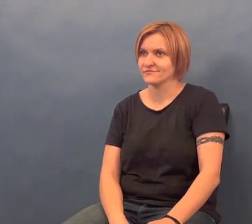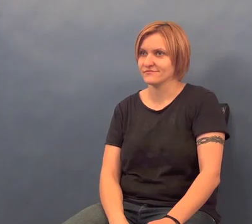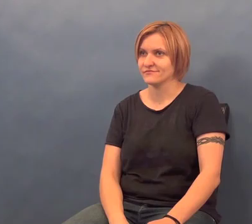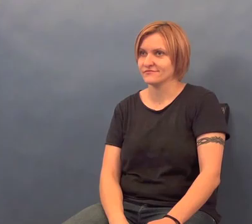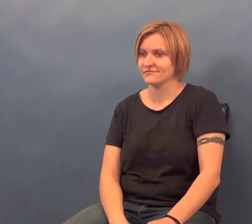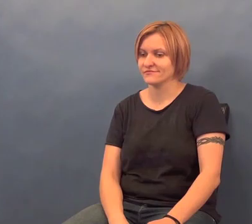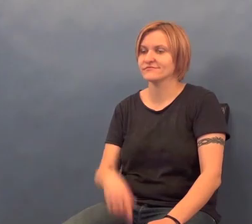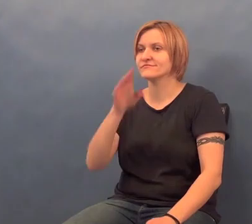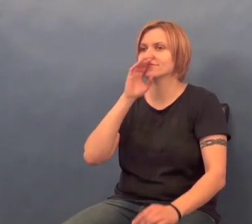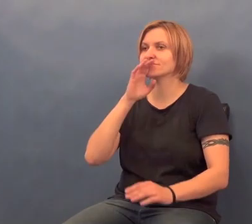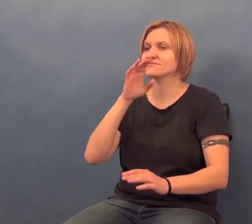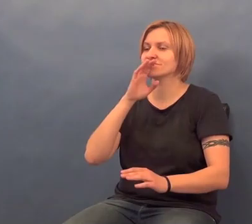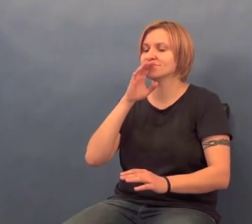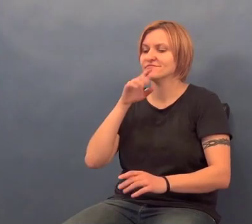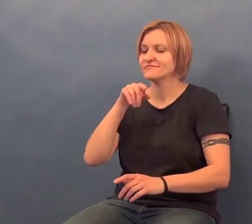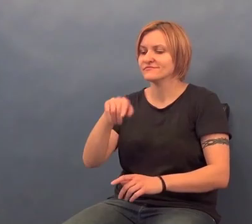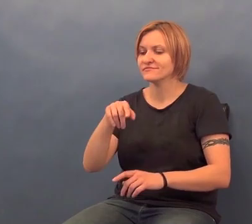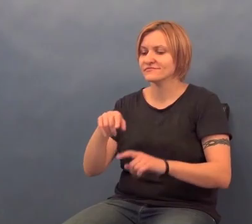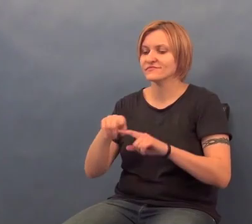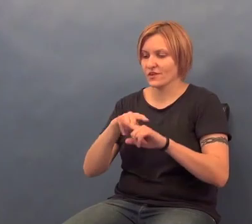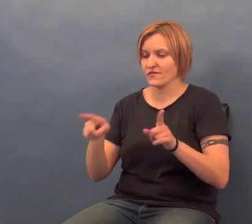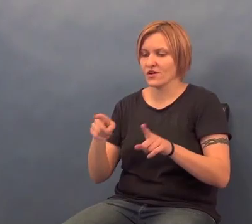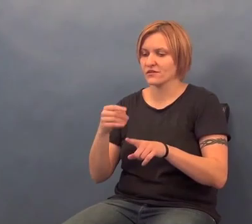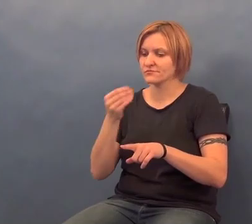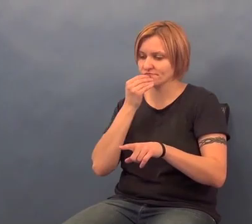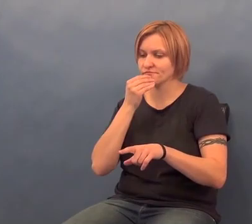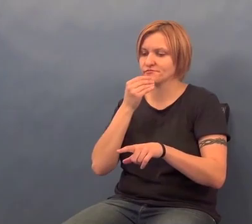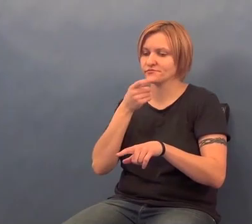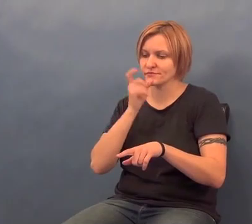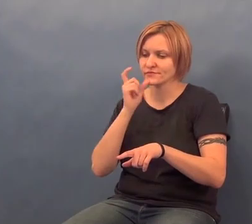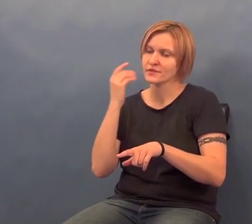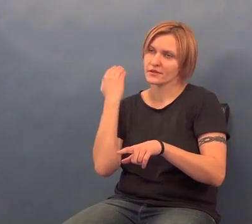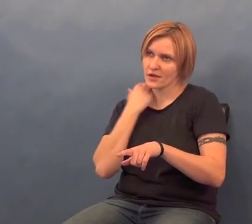Chyba, chyba... To pokazuje, że nie wolno jeść i pić alkoholu.